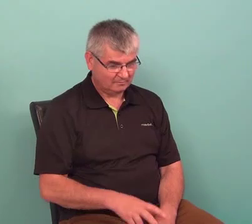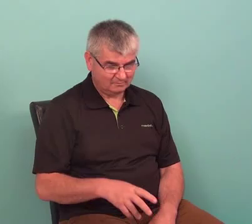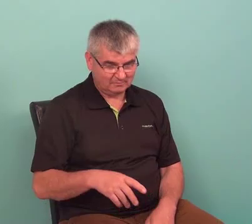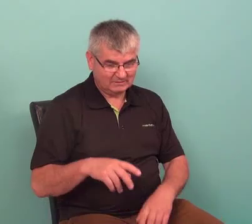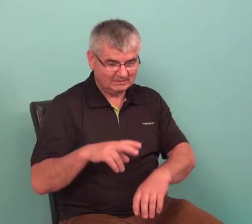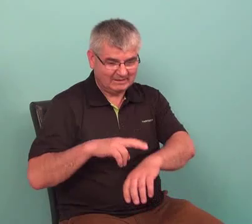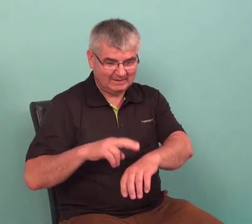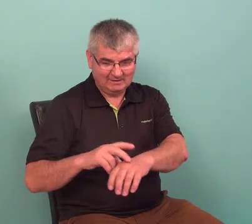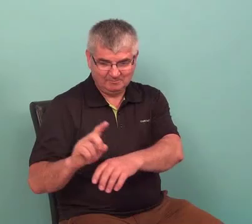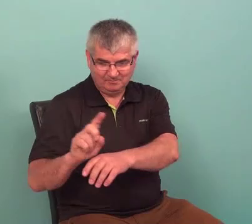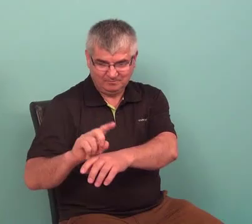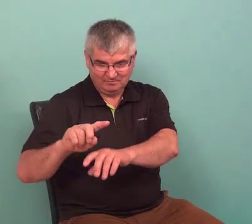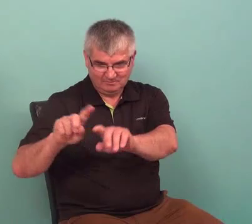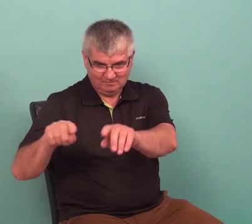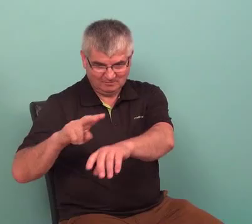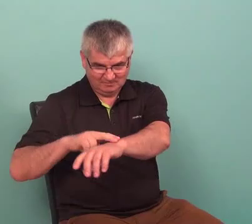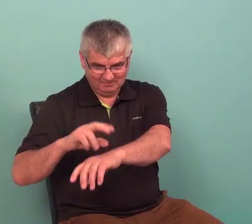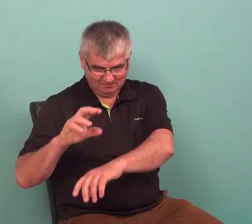Zegarek, budzik ze wskazówkami stoi obok łóżka.